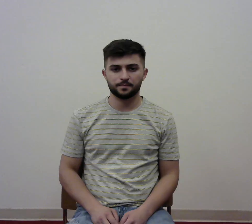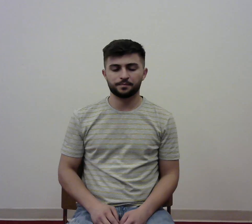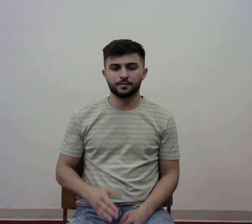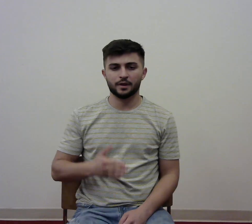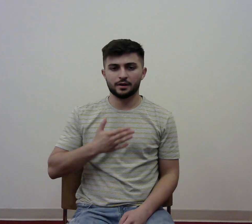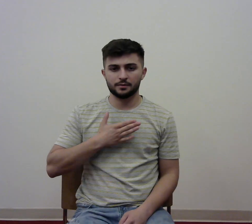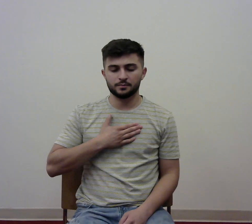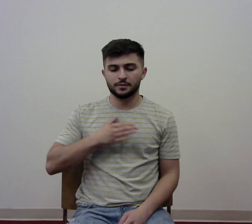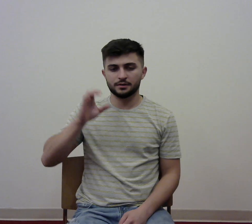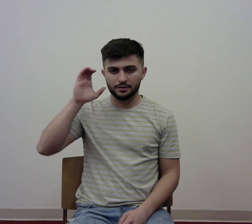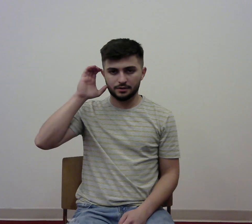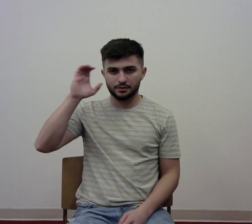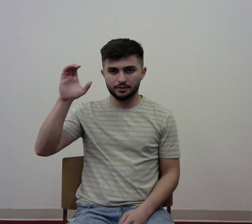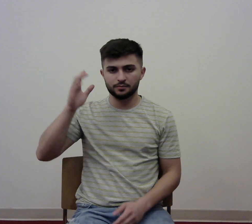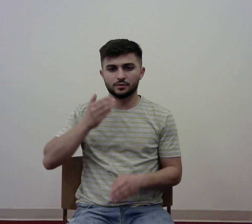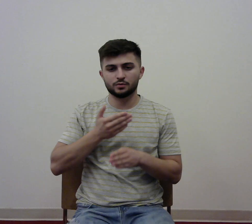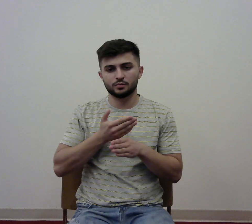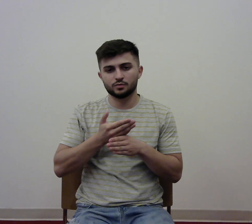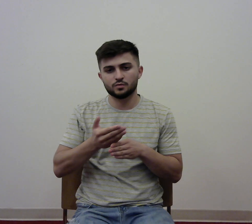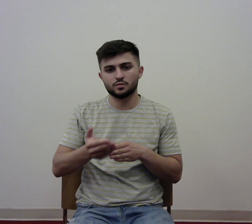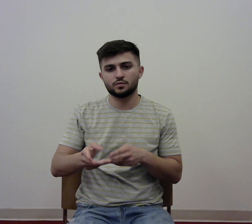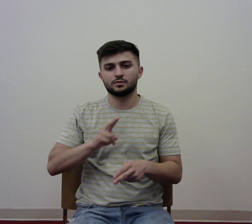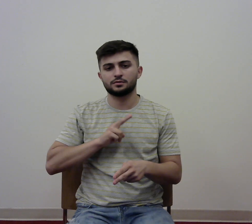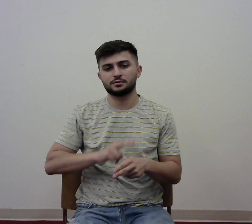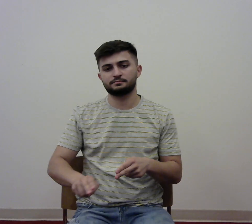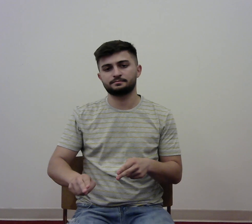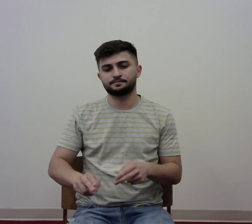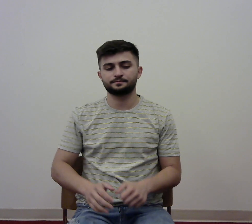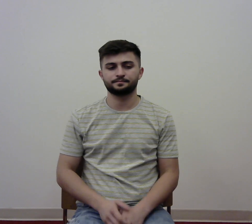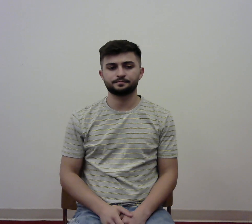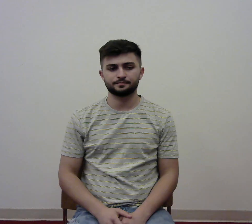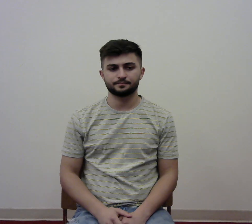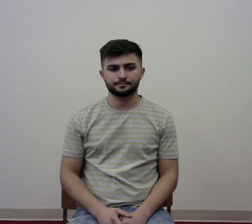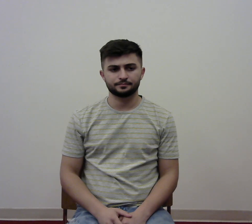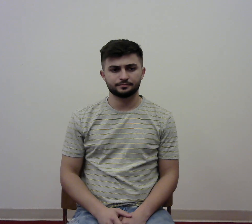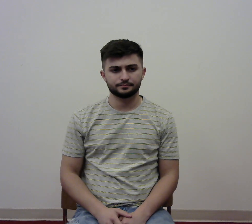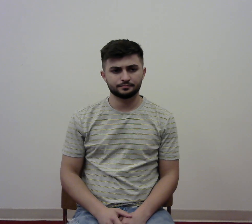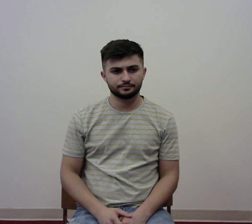Mən eşitməni sonradan itirmişəm